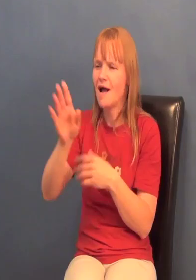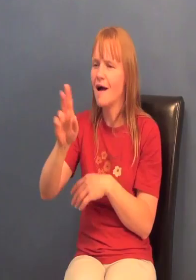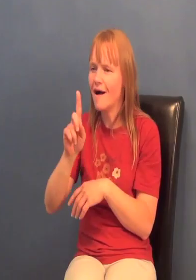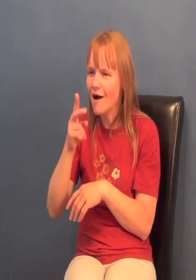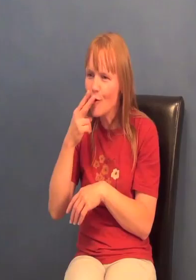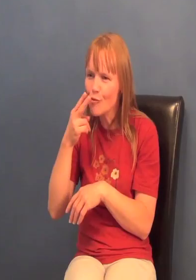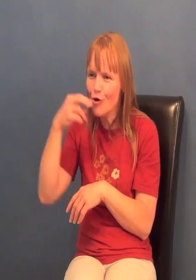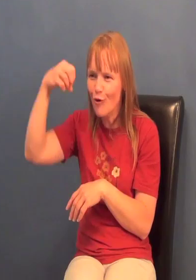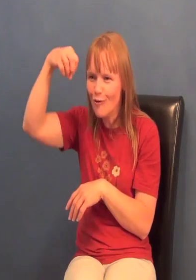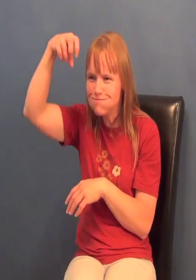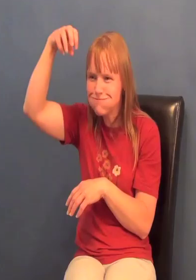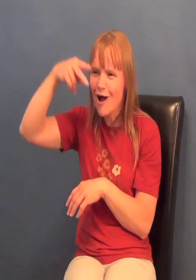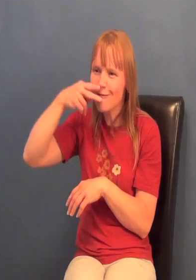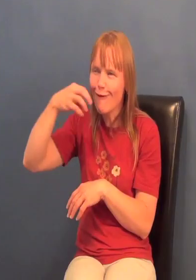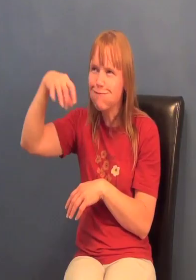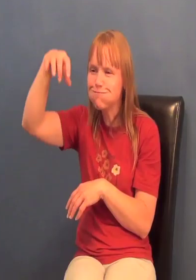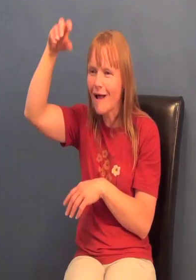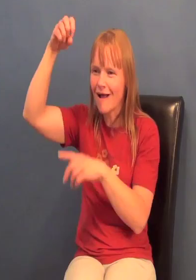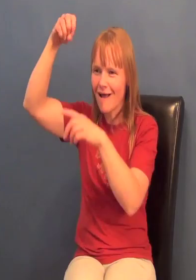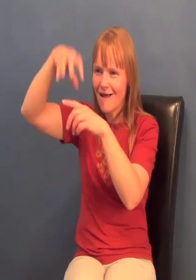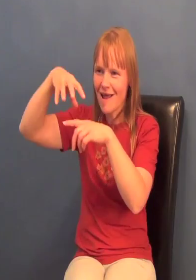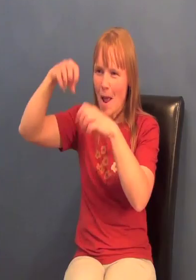Okazało się, że to dym papierosa włączył alarm.